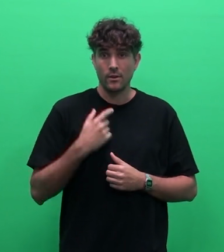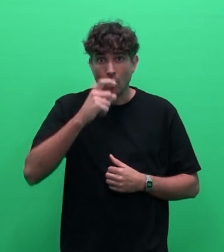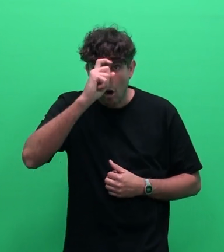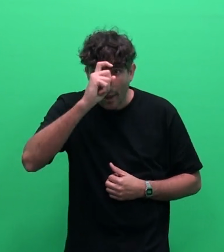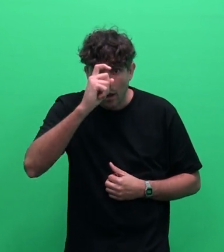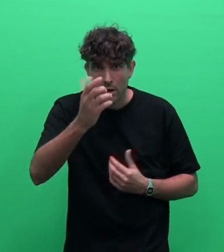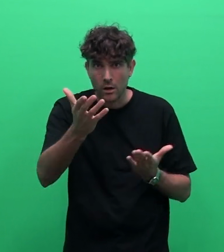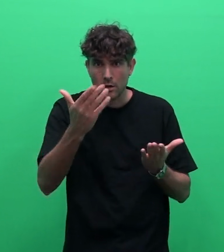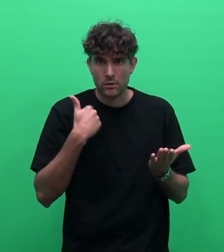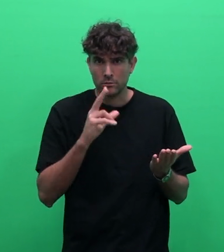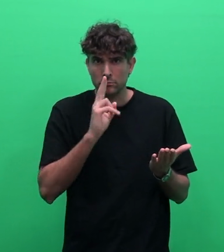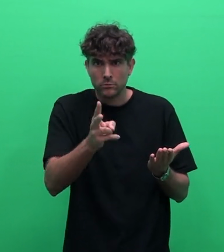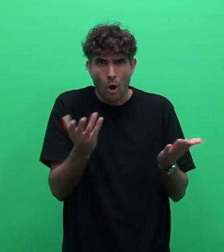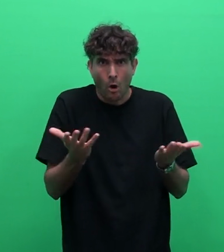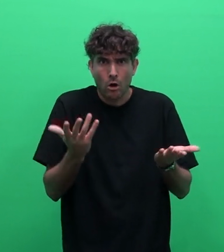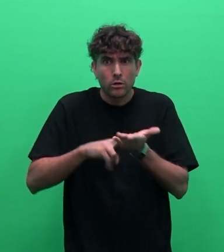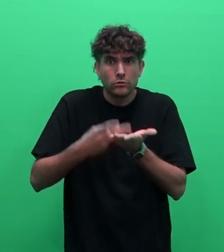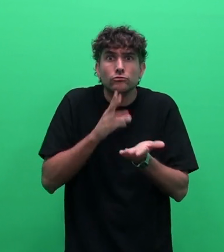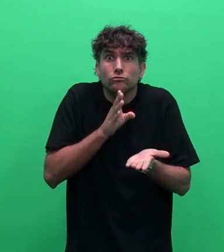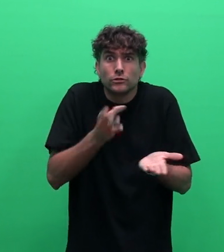El meu nom? Com et dic el meu nom? On és l'intèrpret?